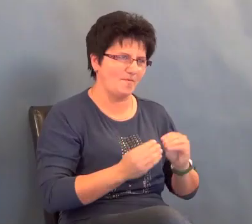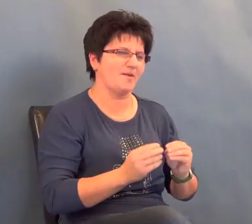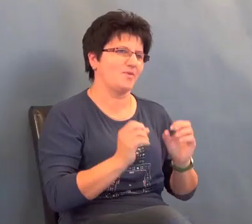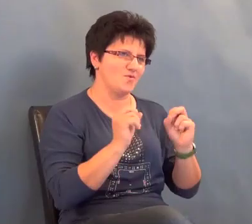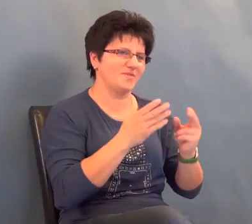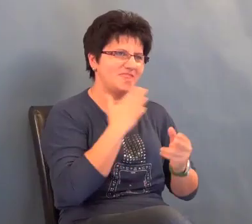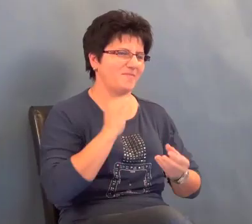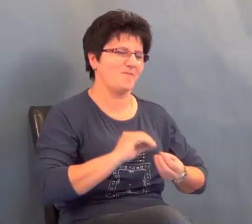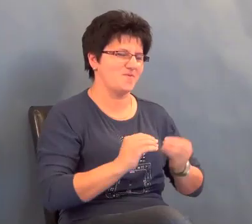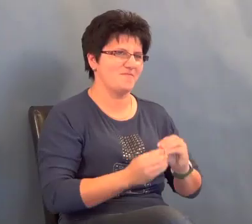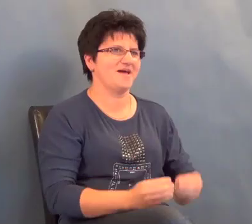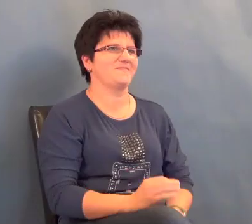Okej, nie ma problemu.